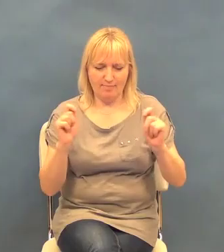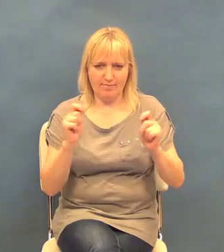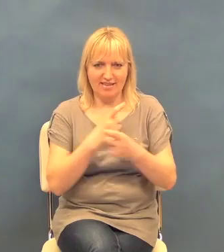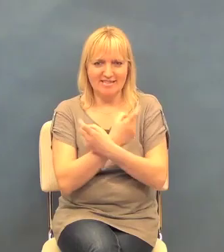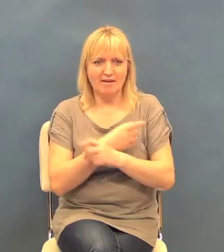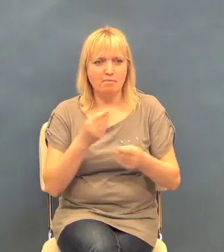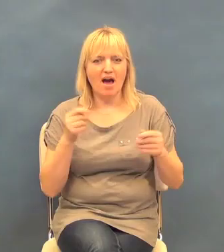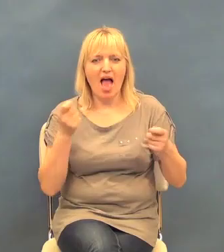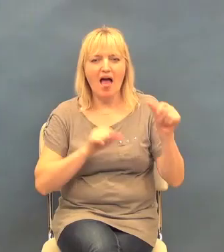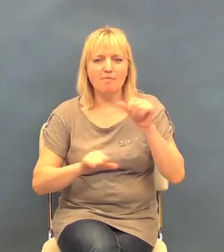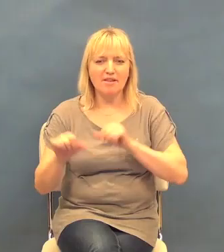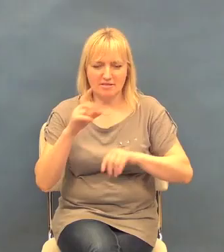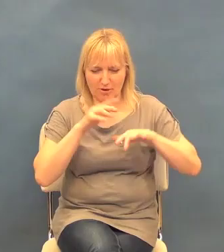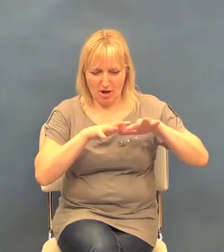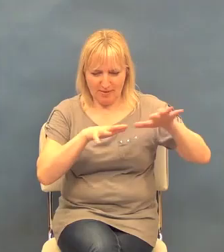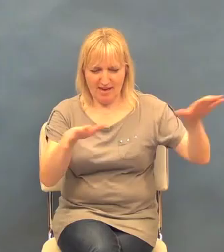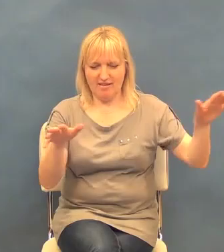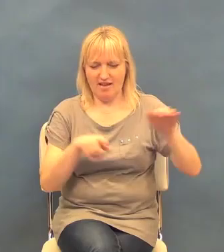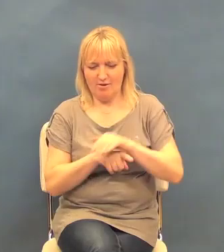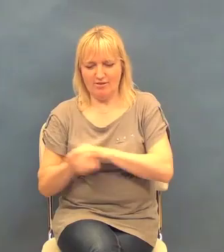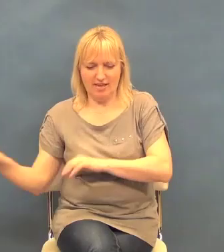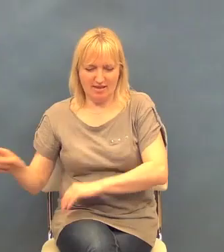Jest czaszka, ona oznacza zagrożenie chemiczne, które się rozprzestrzenia. Trzeba uciekać.